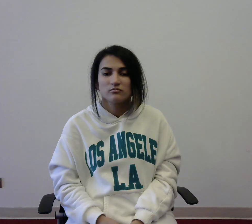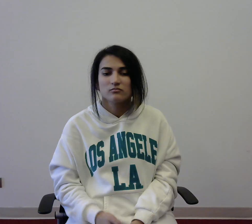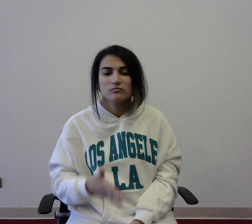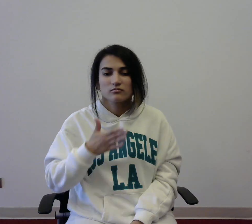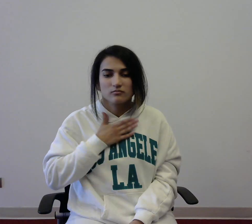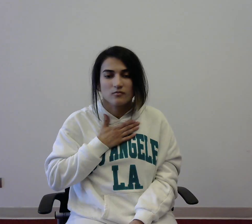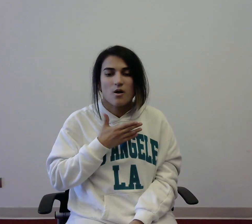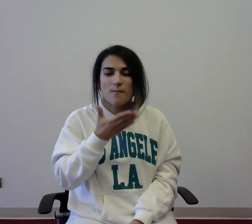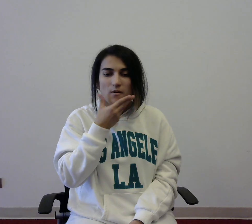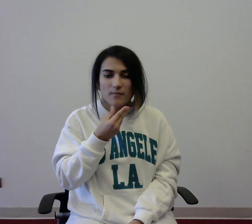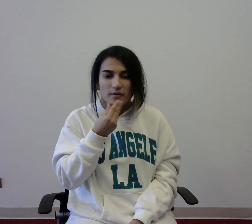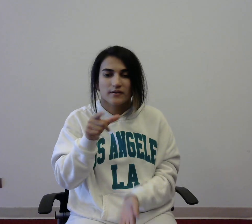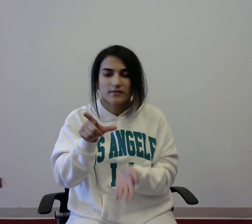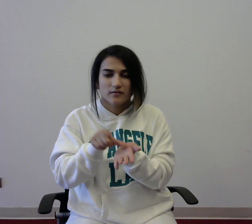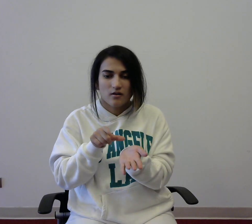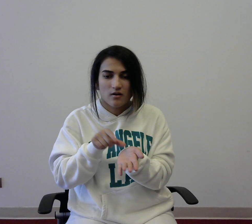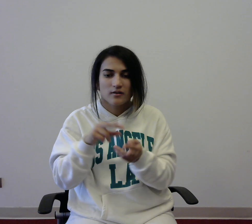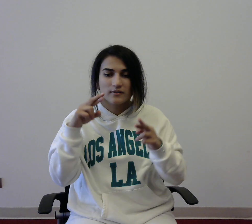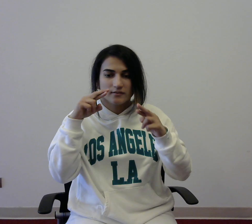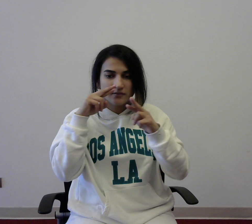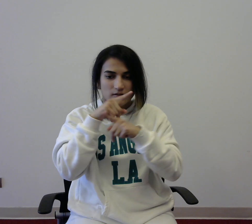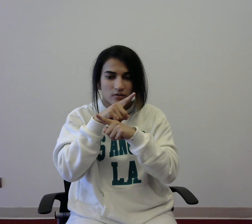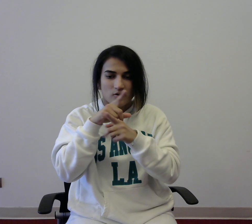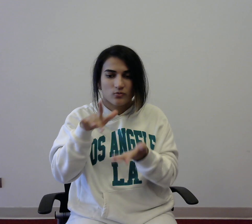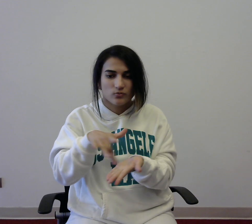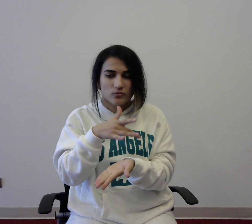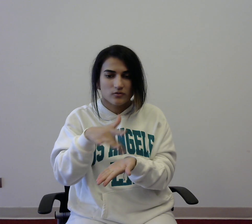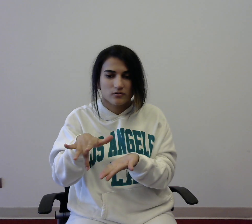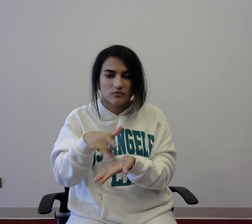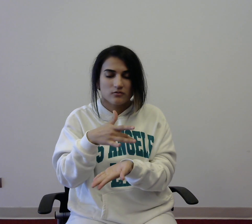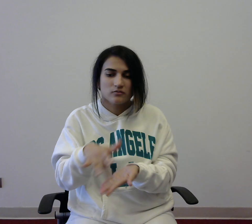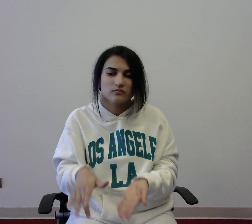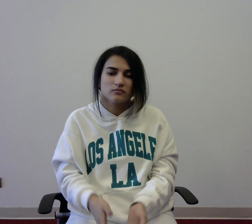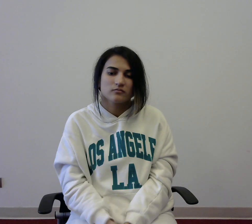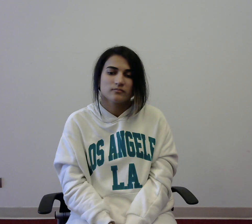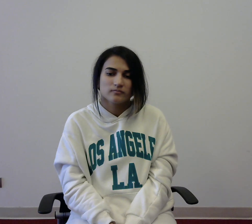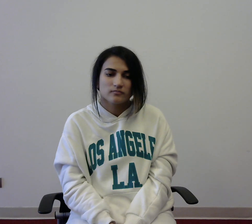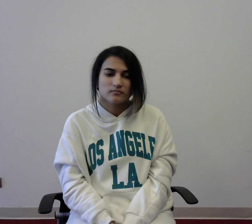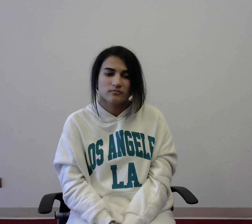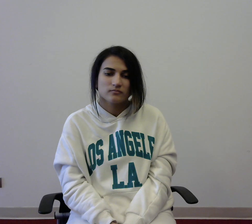Mənim babamın pensiyasını səhv hesablayıblar